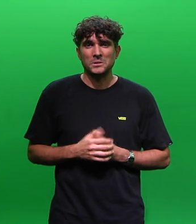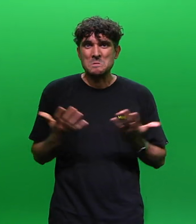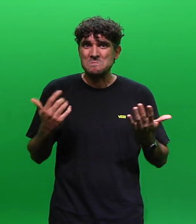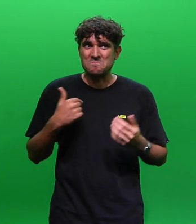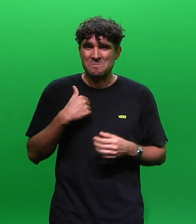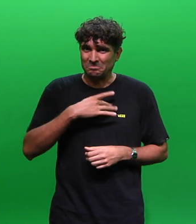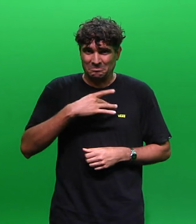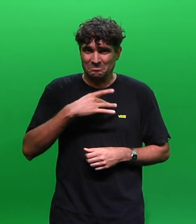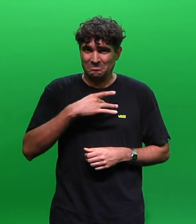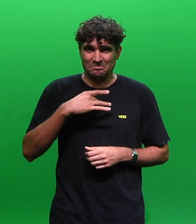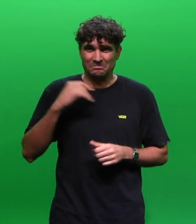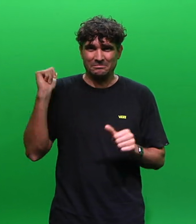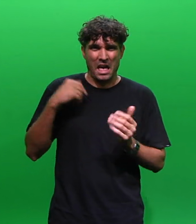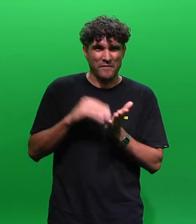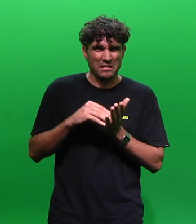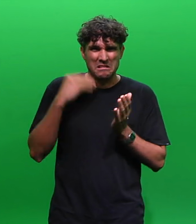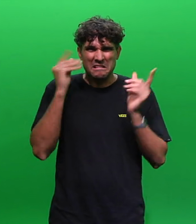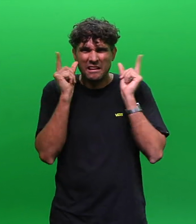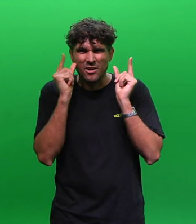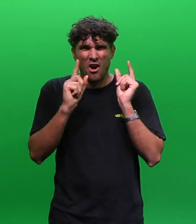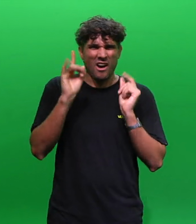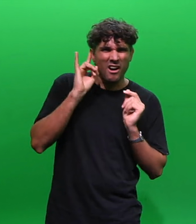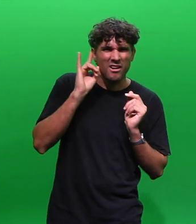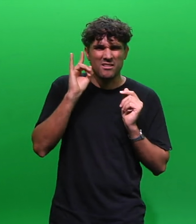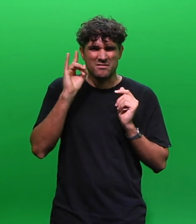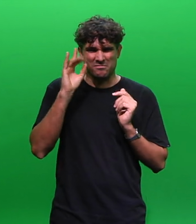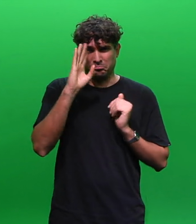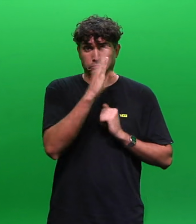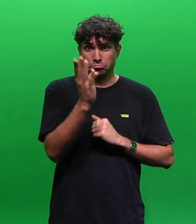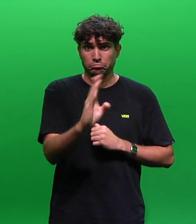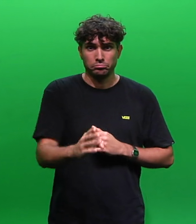No ho sé, tinc dubtes, perquè de vegades perdo audició i de vegades sento sorolls, és molt variable.